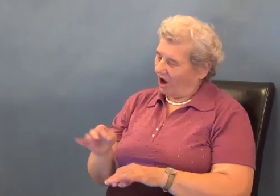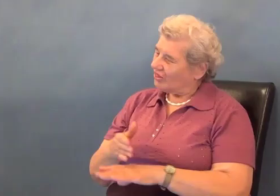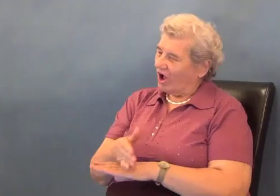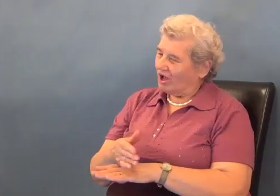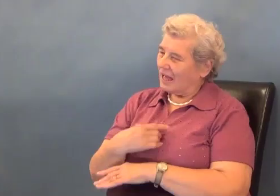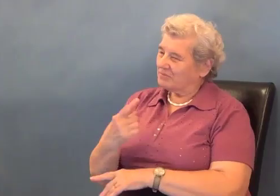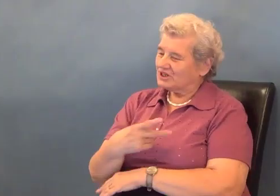Wolno piłować?